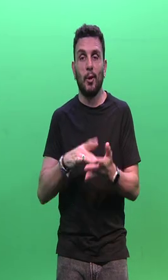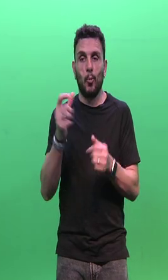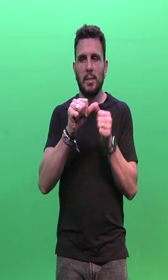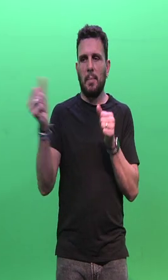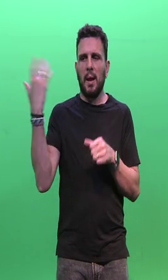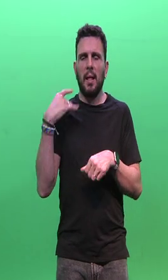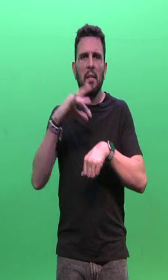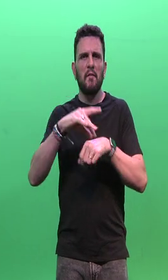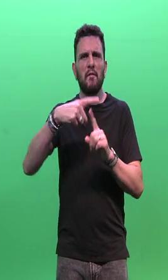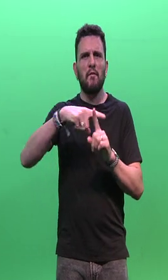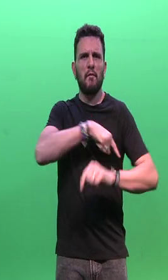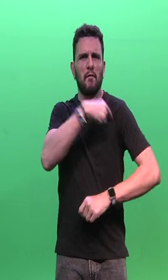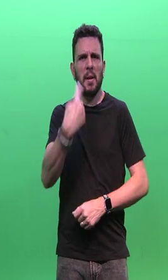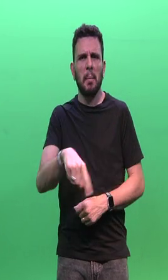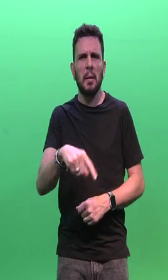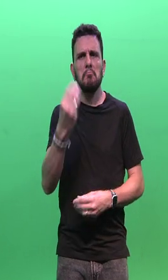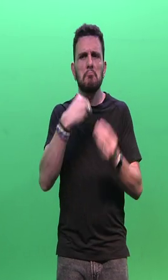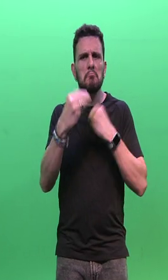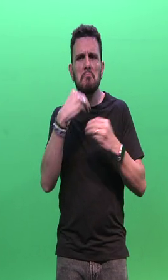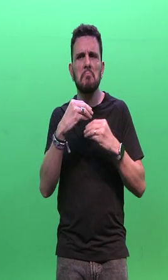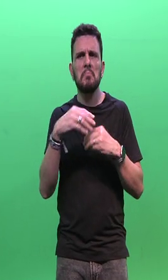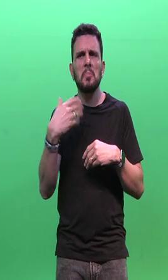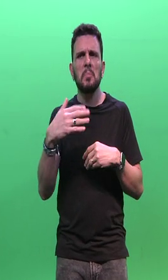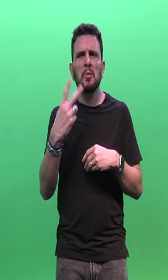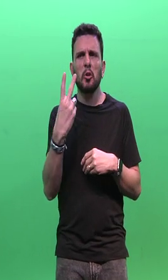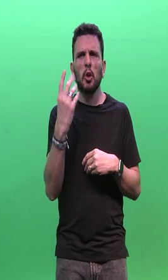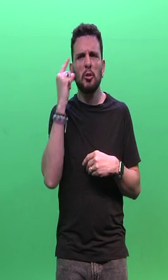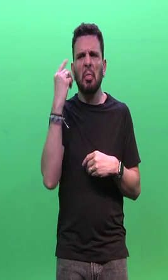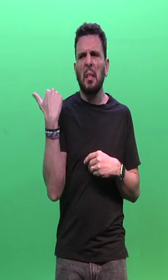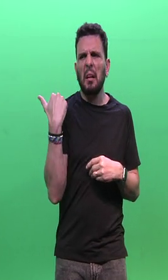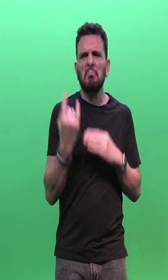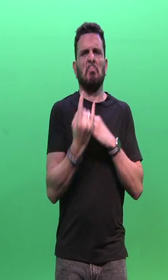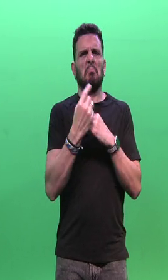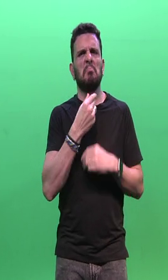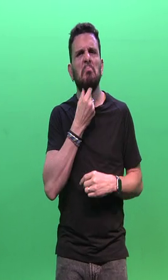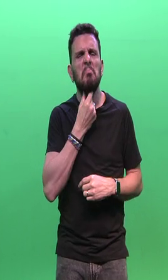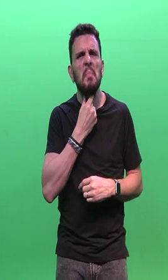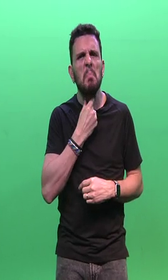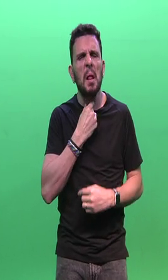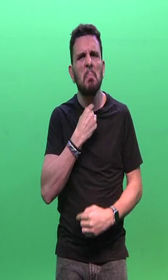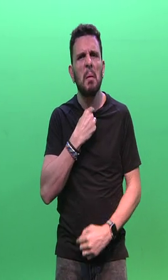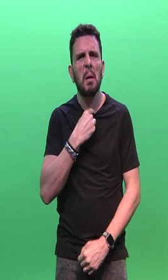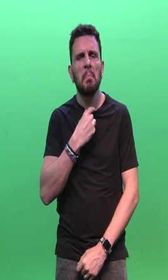La setmana passada tenia febre i menjava bé, però fa dos o tres dies que em fa mal el coll.